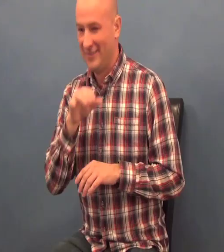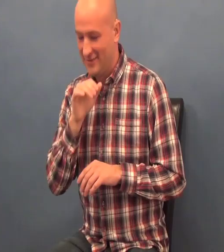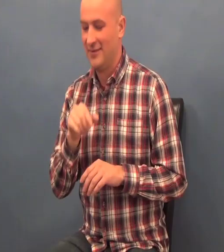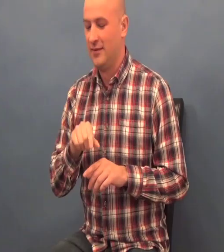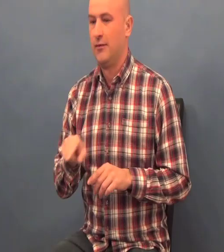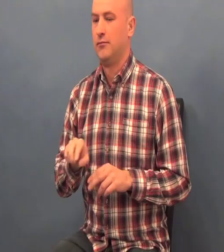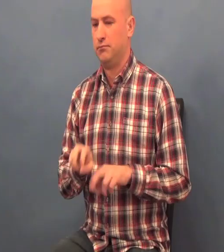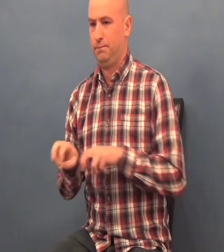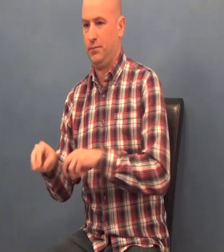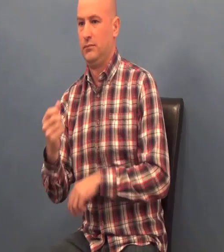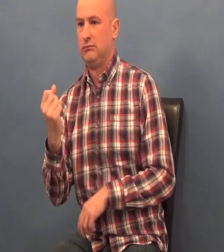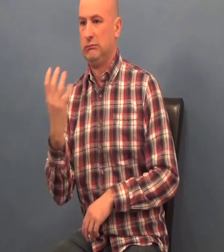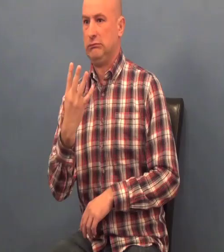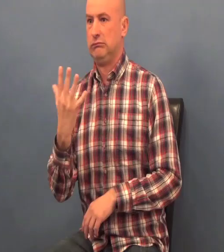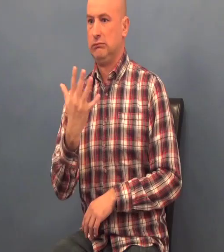Przychodzi więcej żab, cztery, pięć.